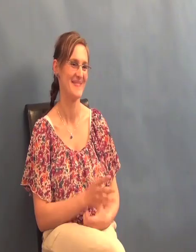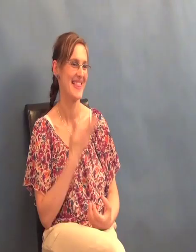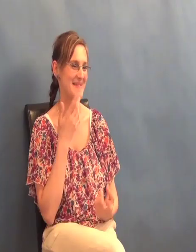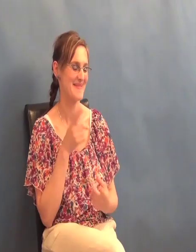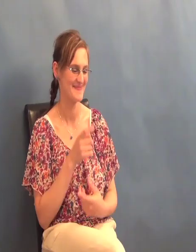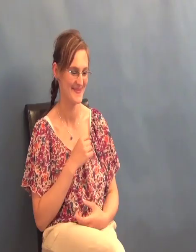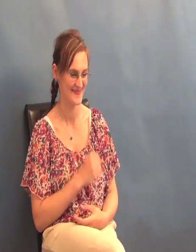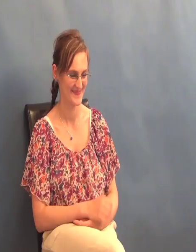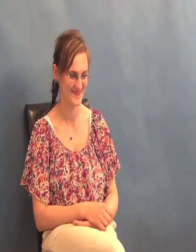Bo nie ma muzyki, fajne.